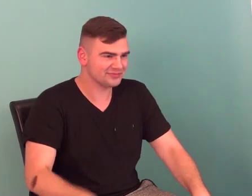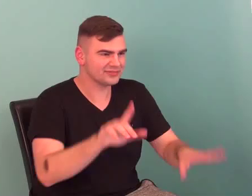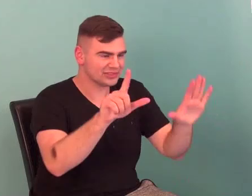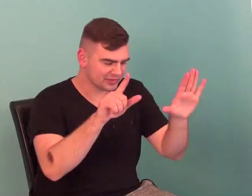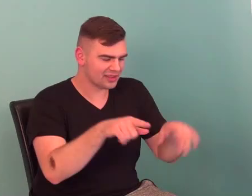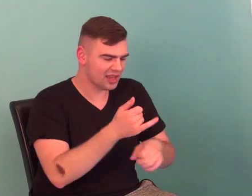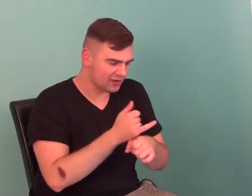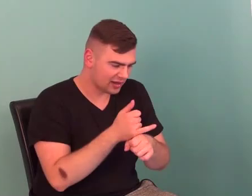O siódmej na kawę.